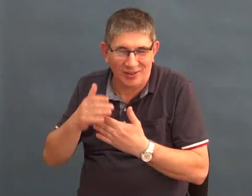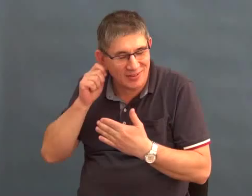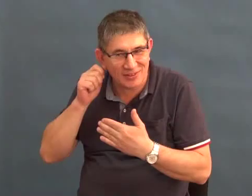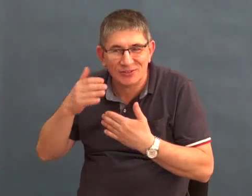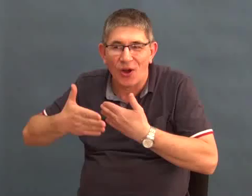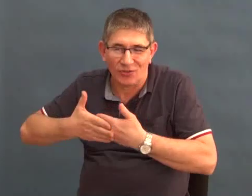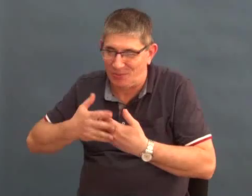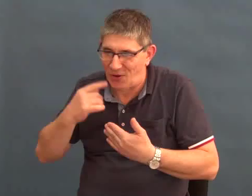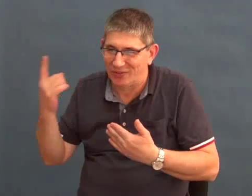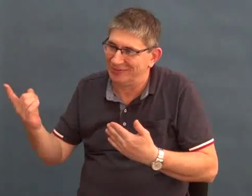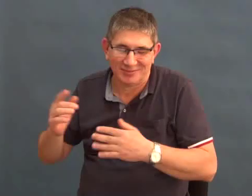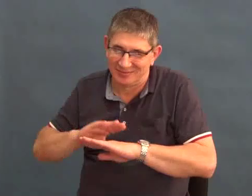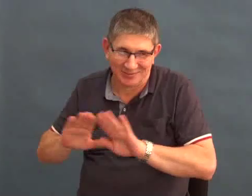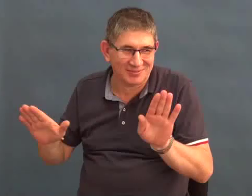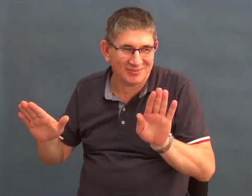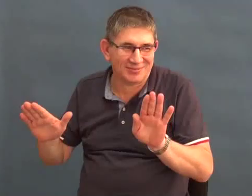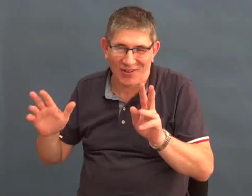Żonie nie powiem.